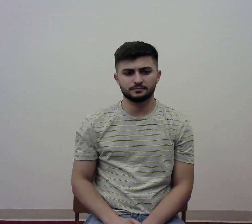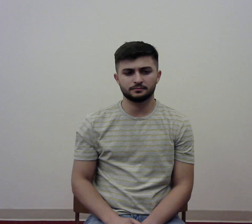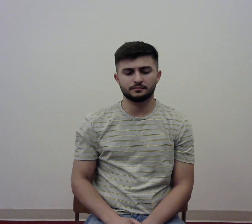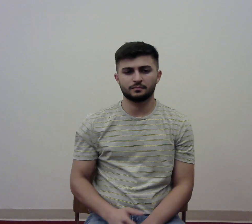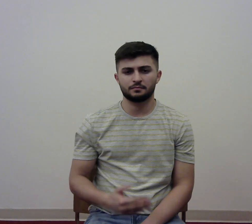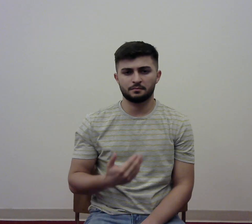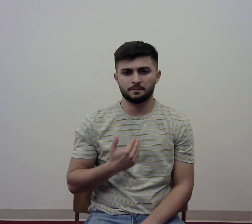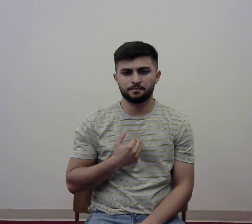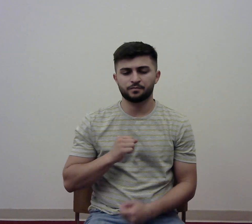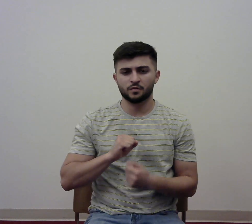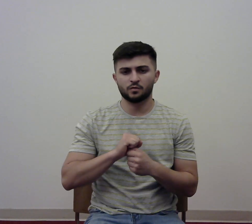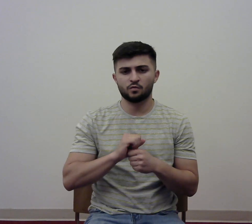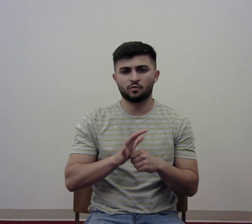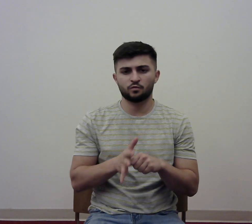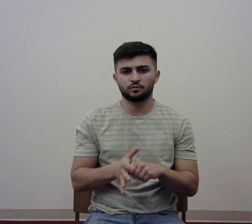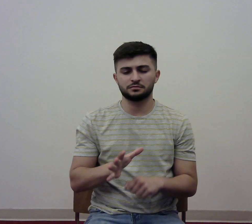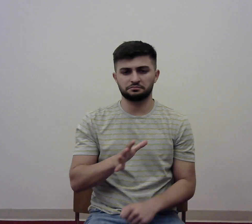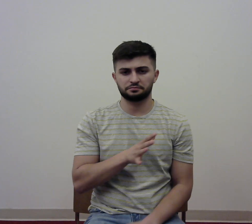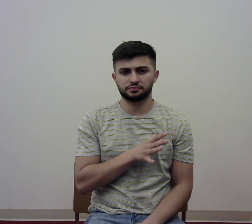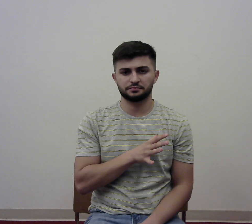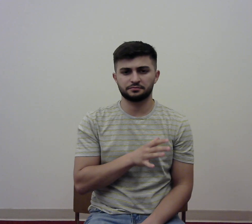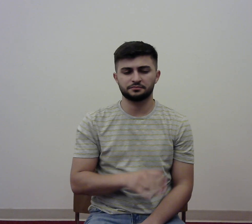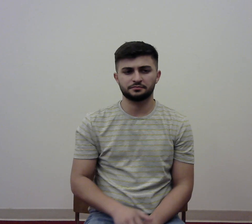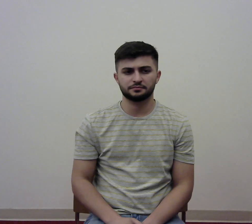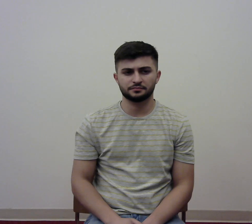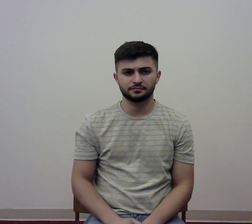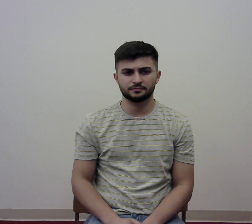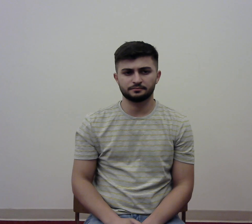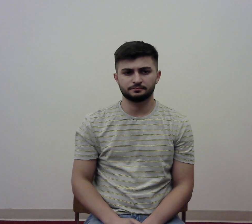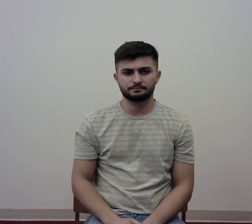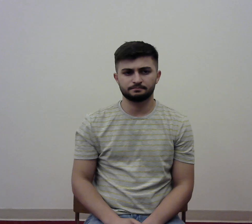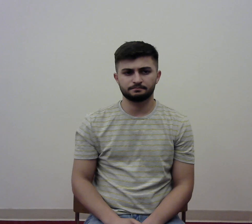Mən Covid-ə tutulmuşam